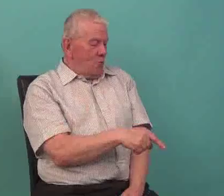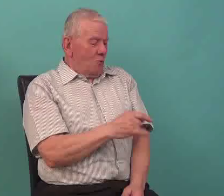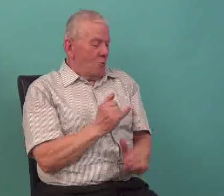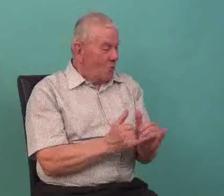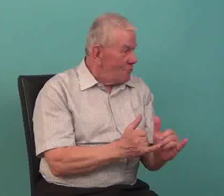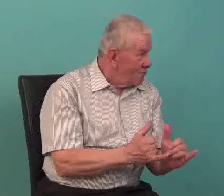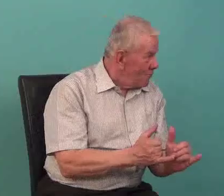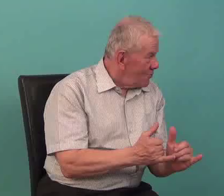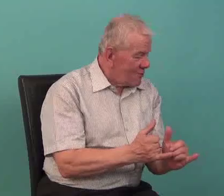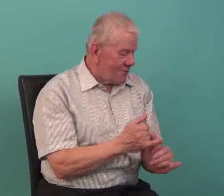Zatrzymuje się.